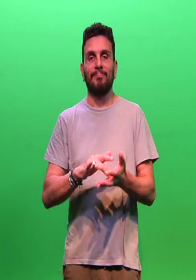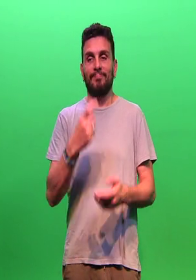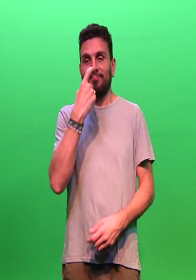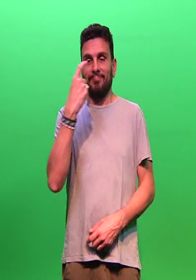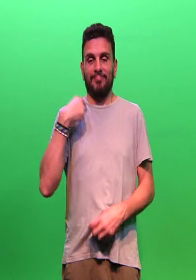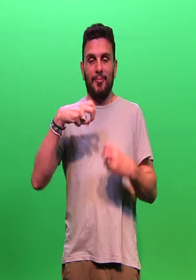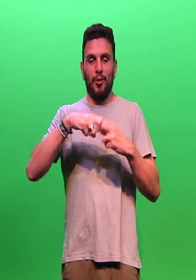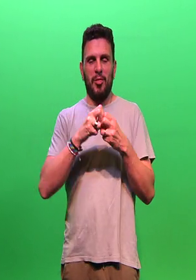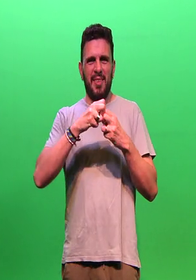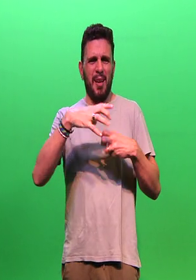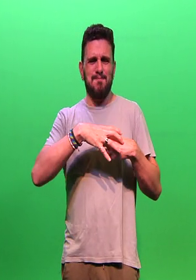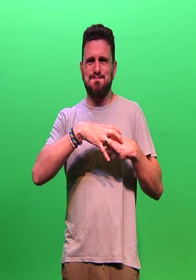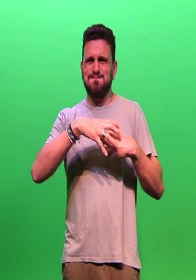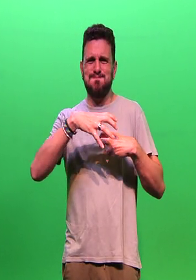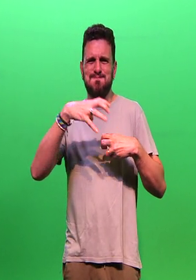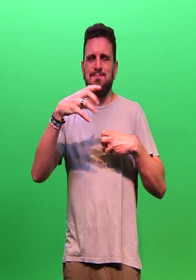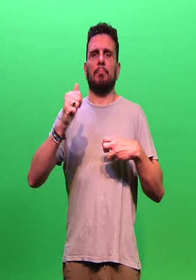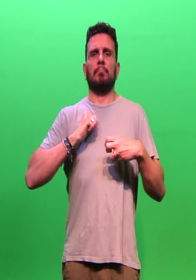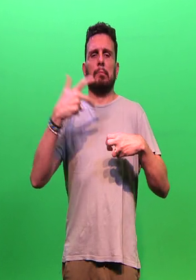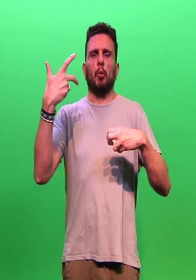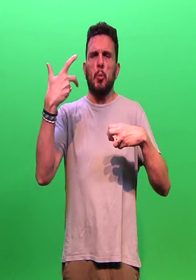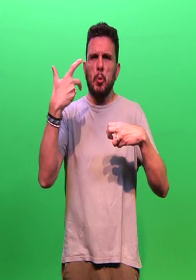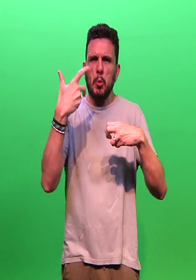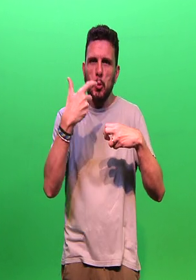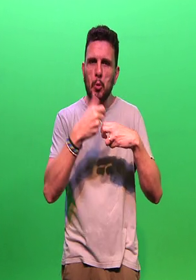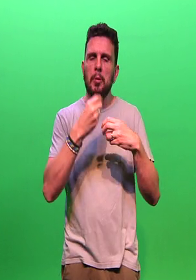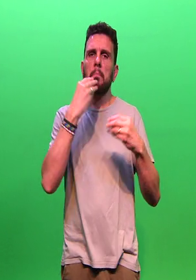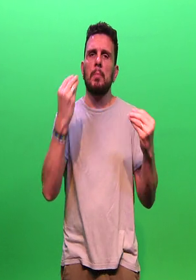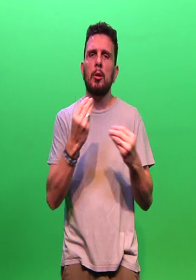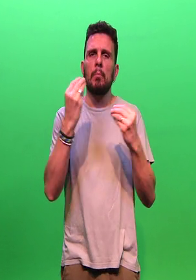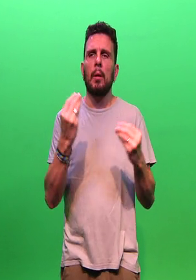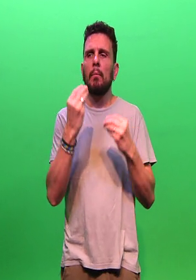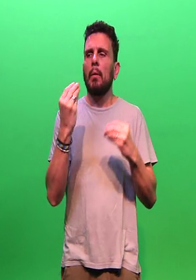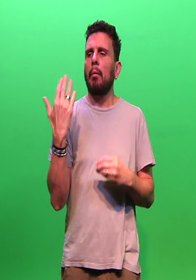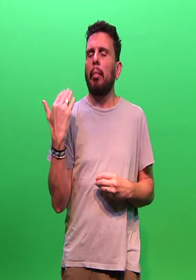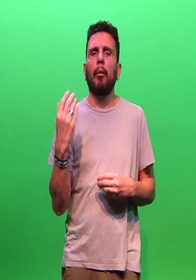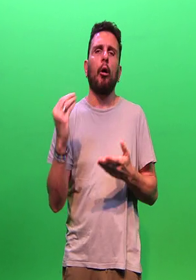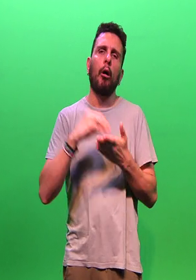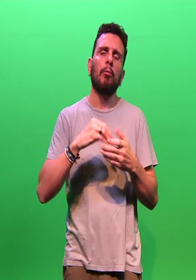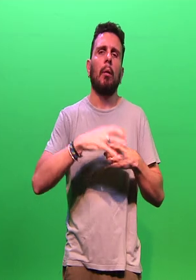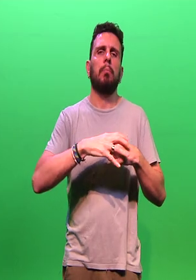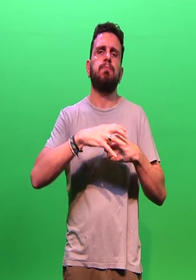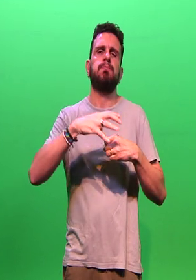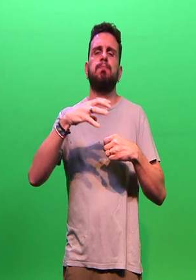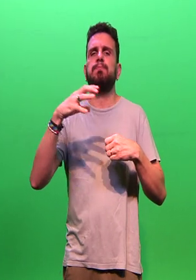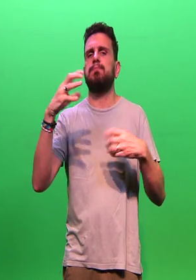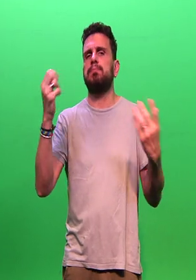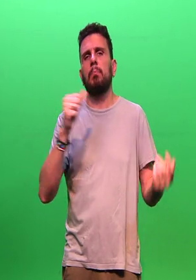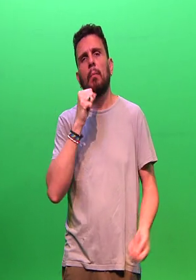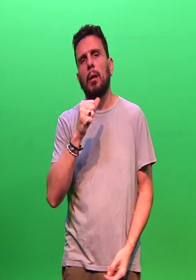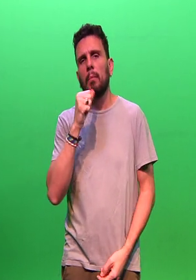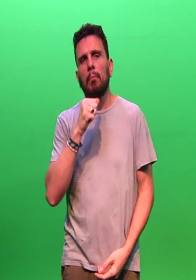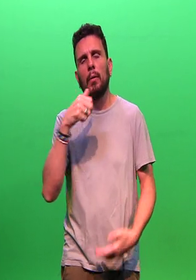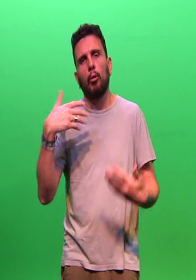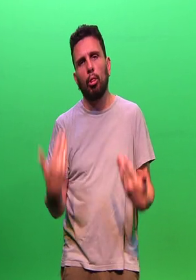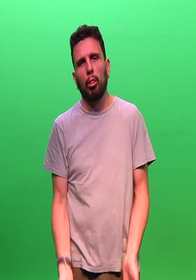L'any passat se'm va inflar el genoll, em vaig posar una injecció i vaig millorar, però fa poc ha tornat a inflar-se i he anat a pitjor, és molt cansat.